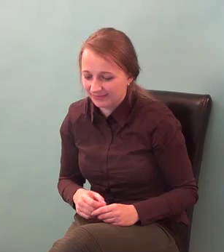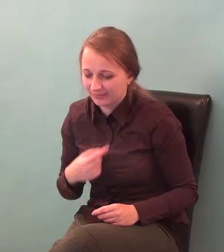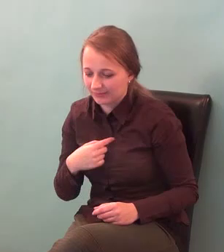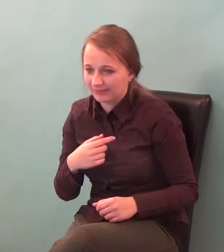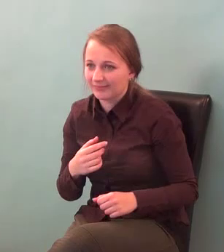Ja...